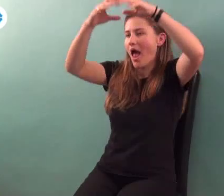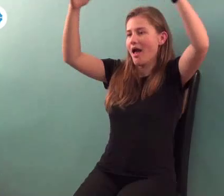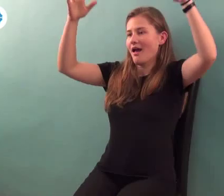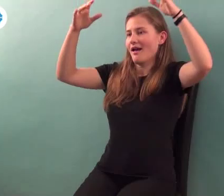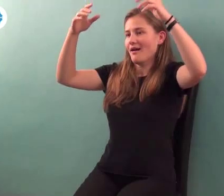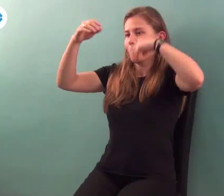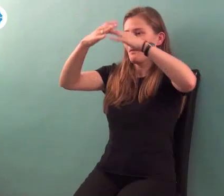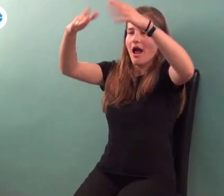Myśleli, że jest pożar.